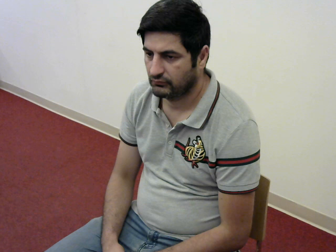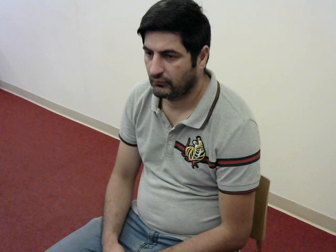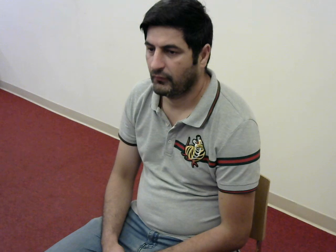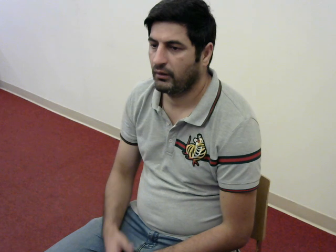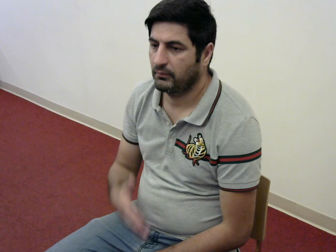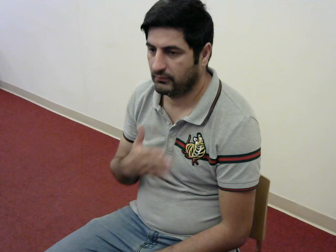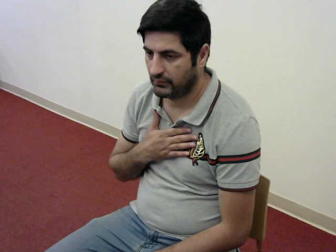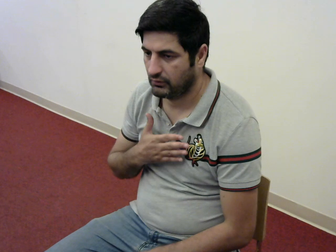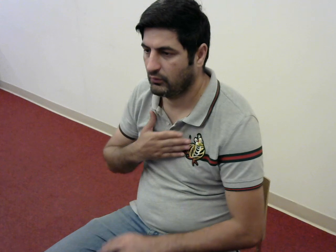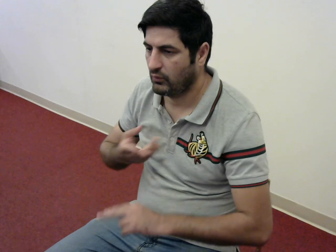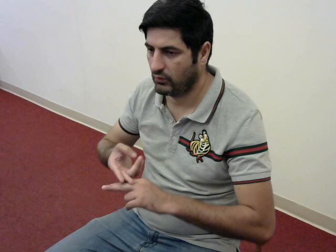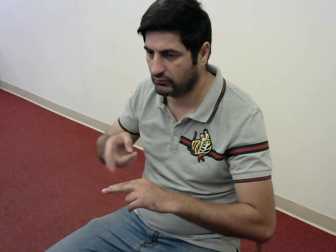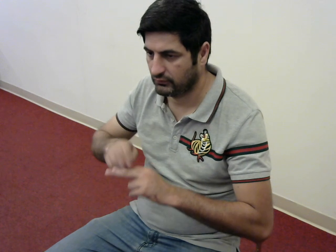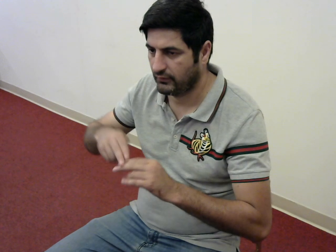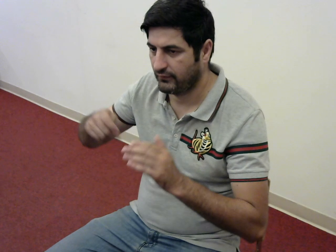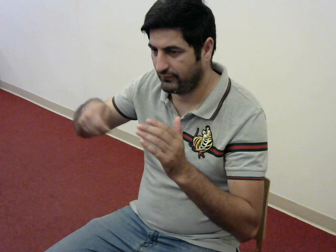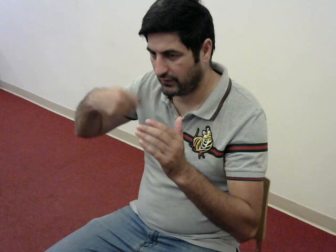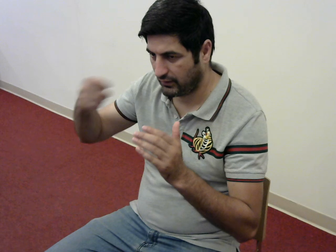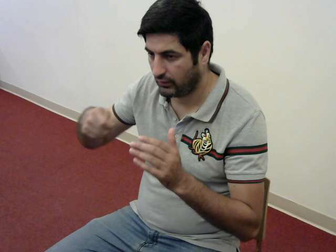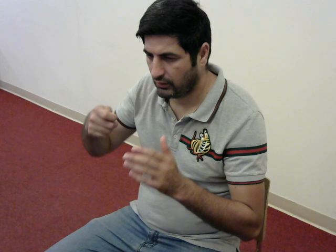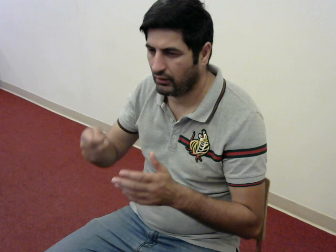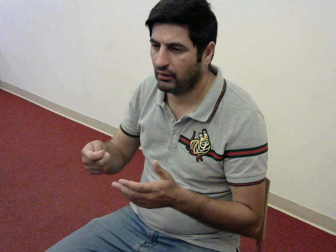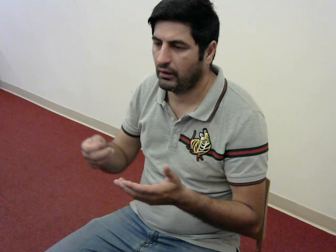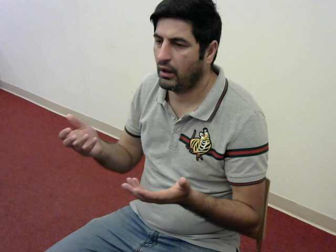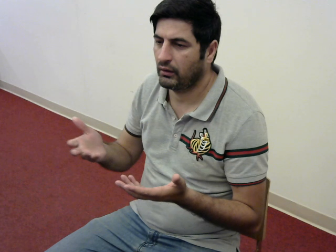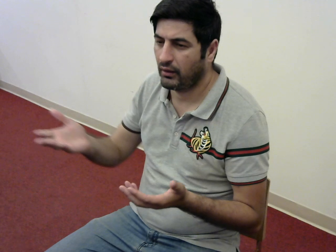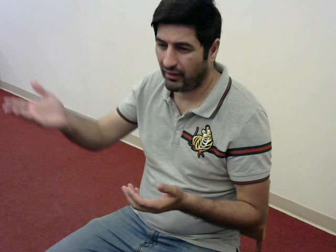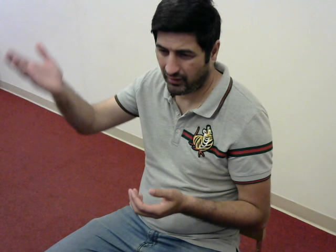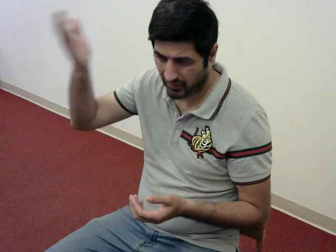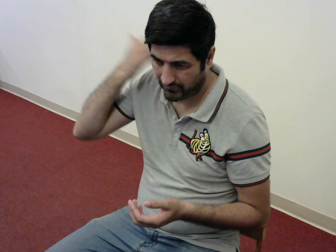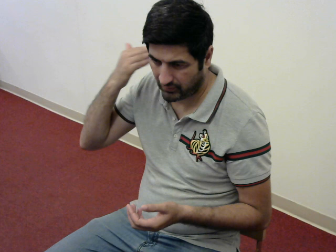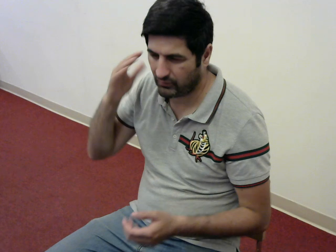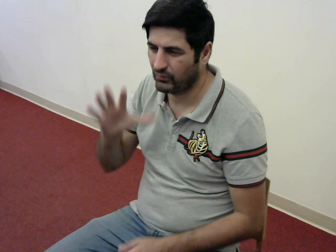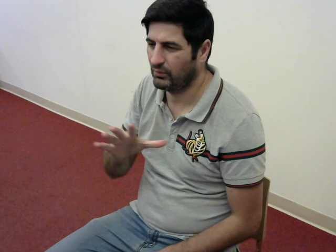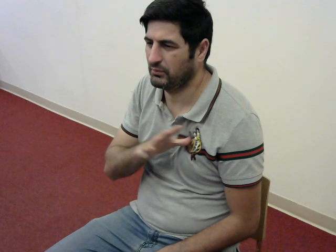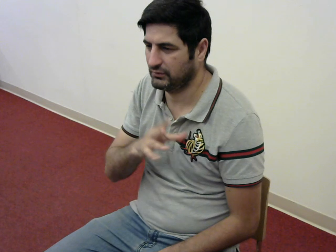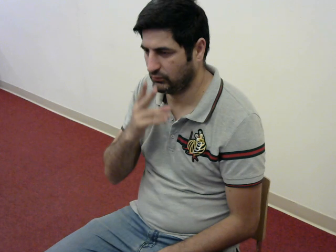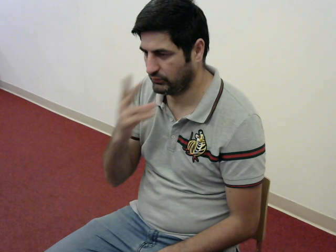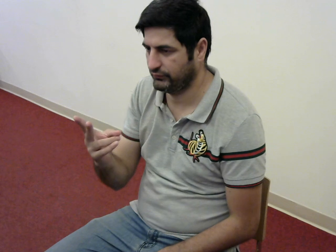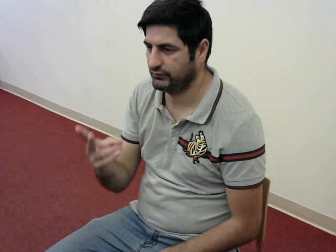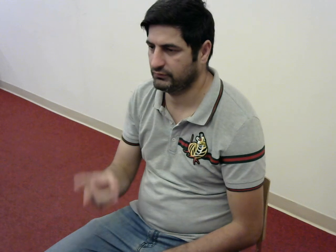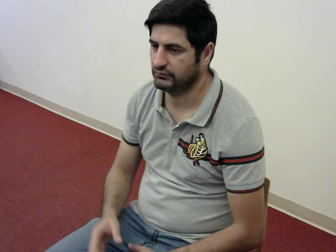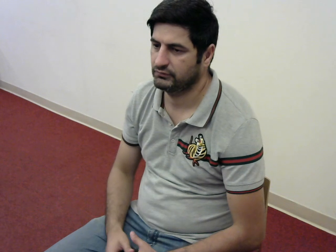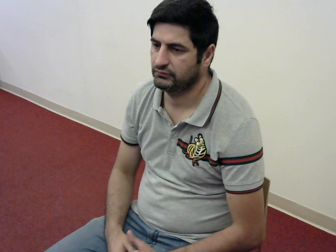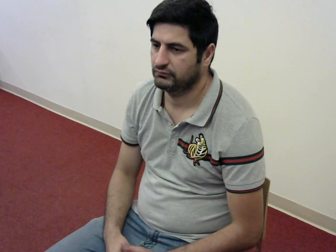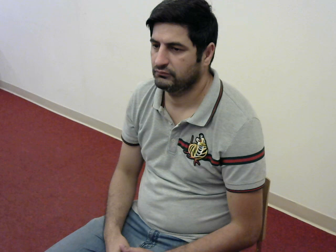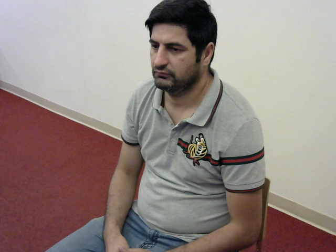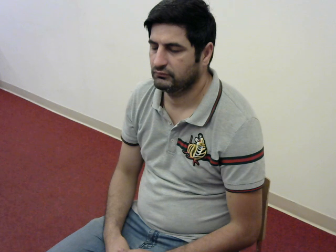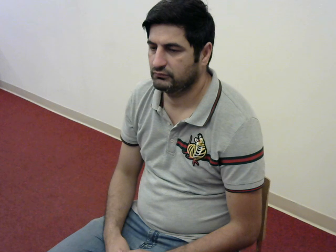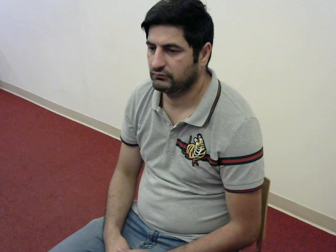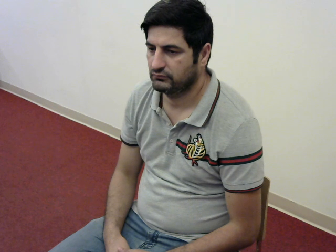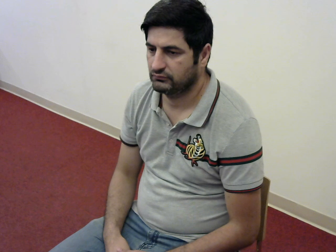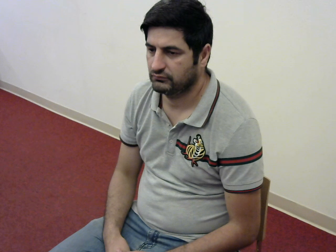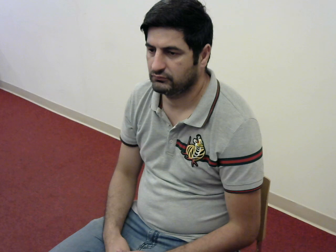Mən bu videonu daha əvvəl görmüşəm